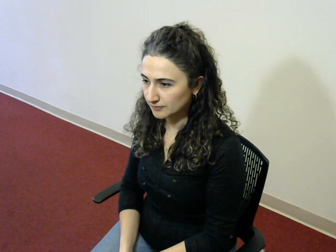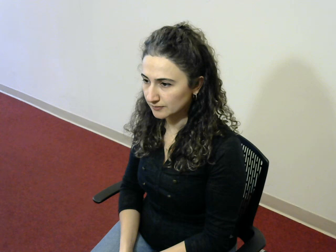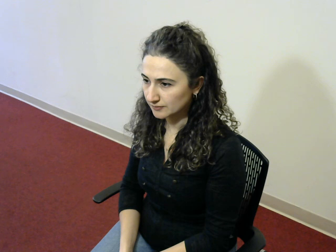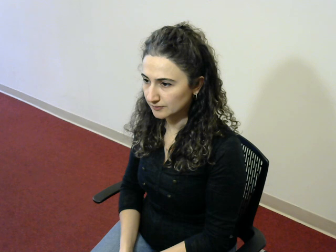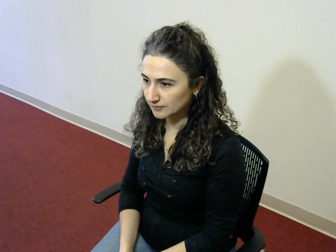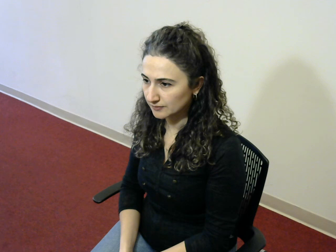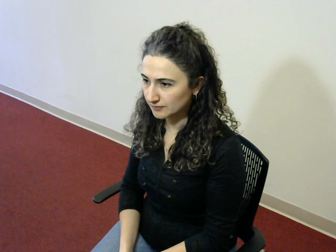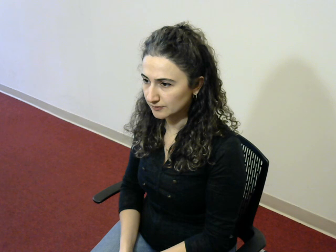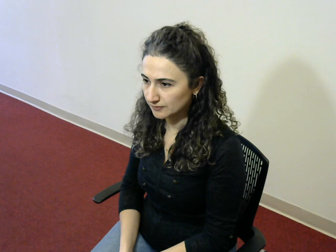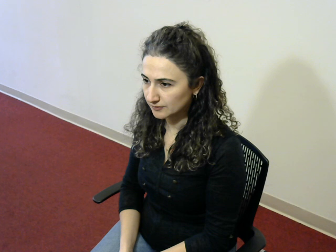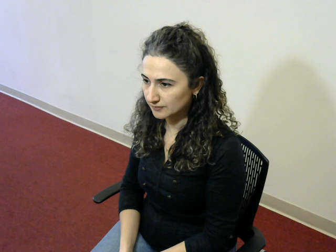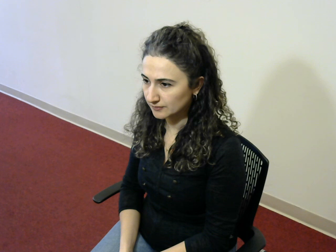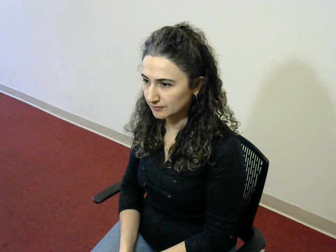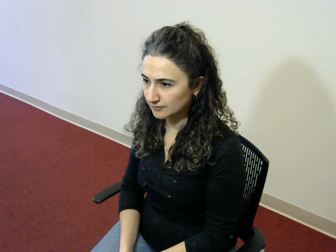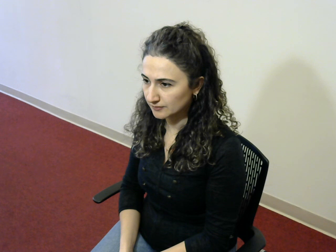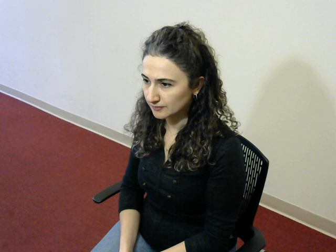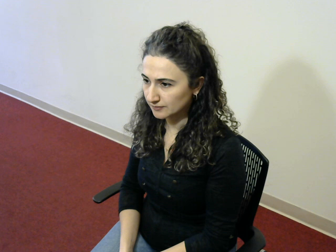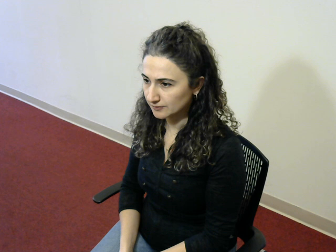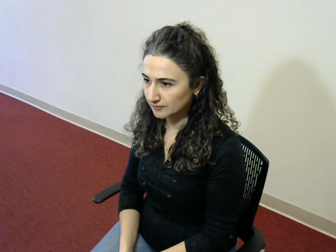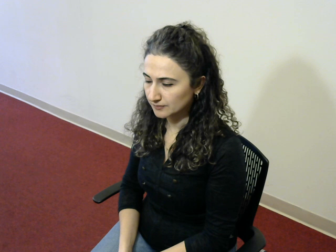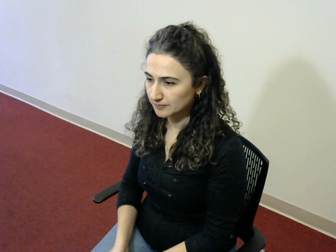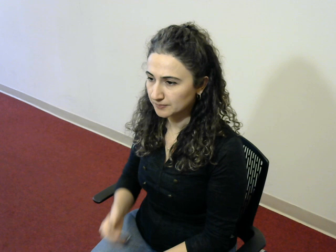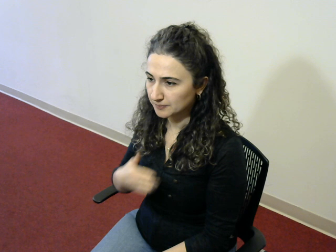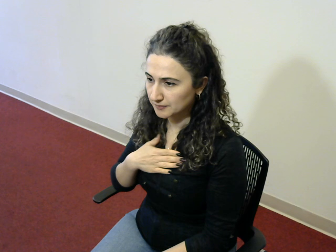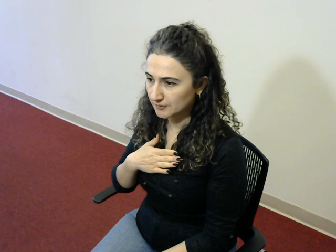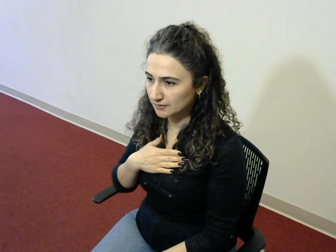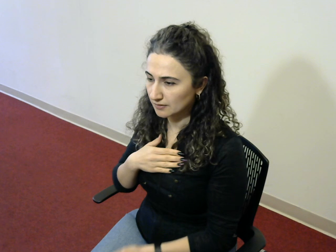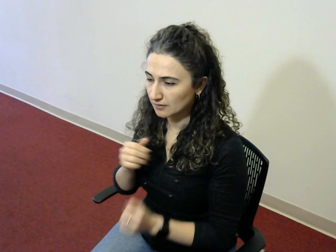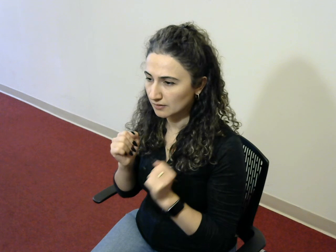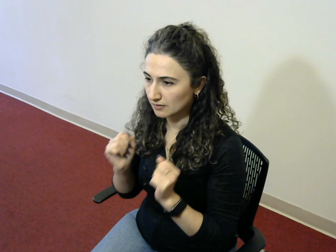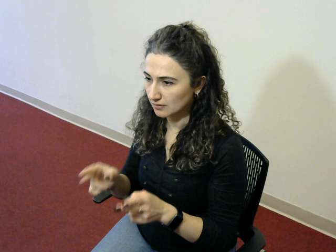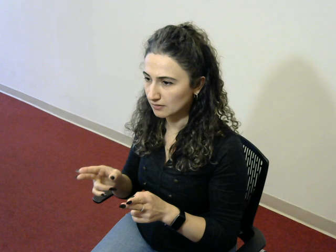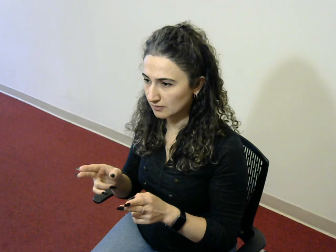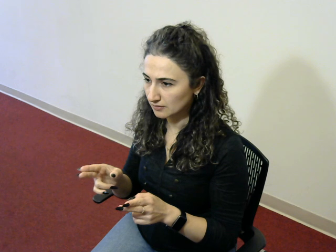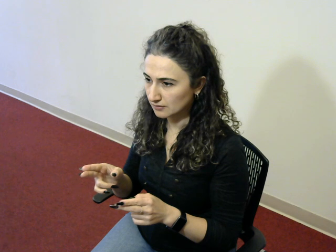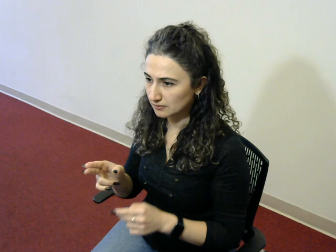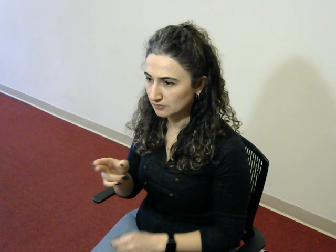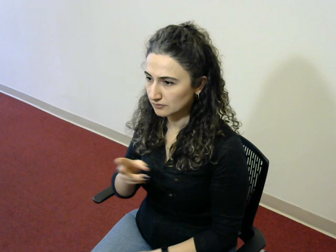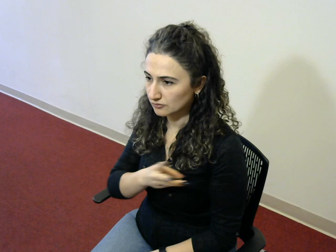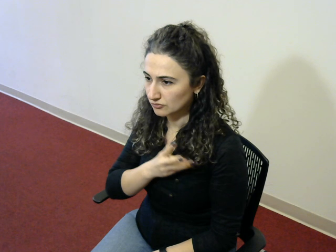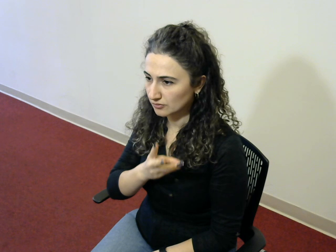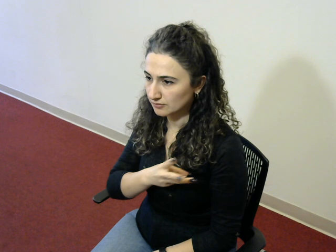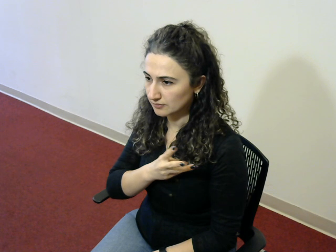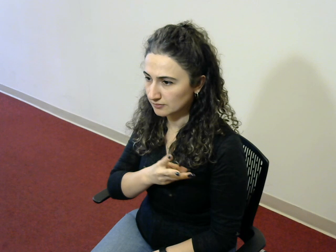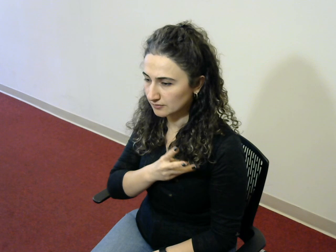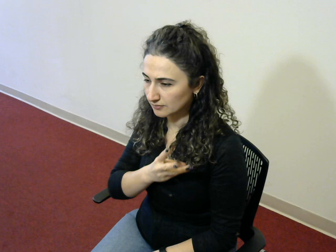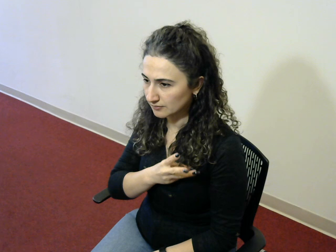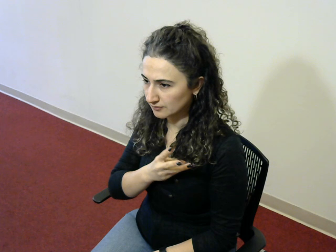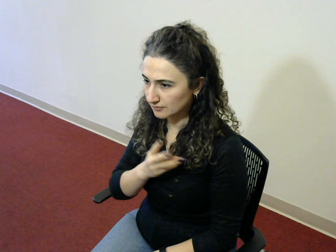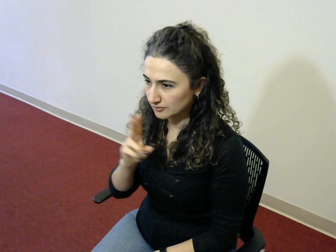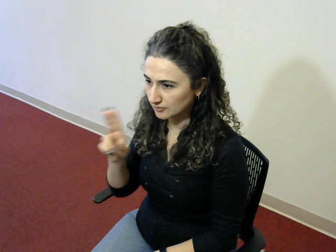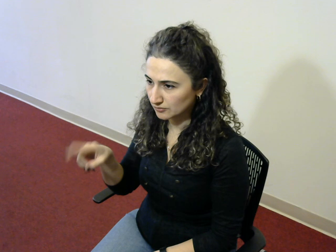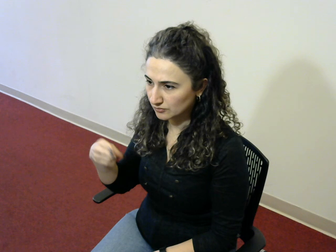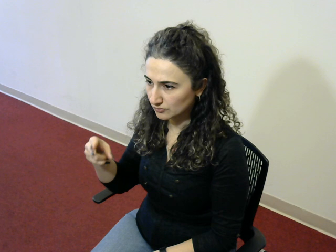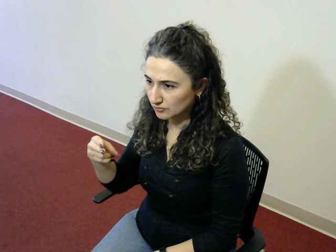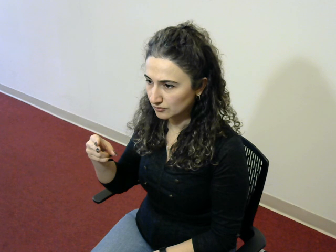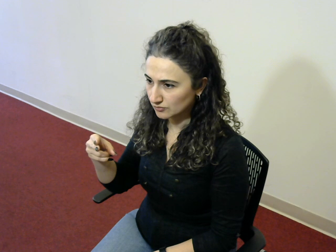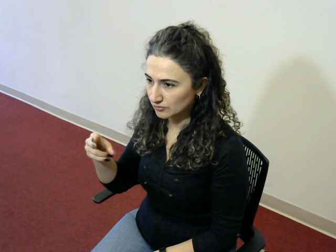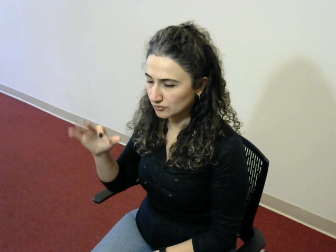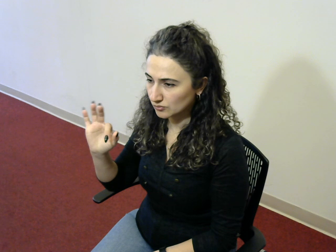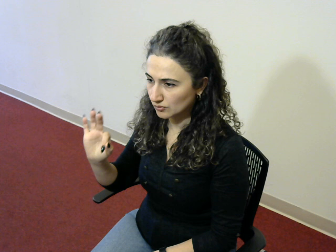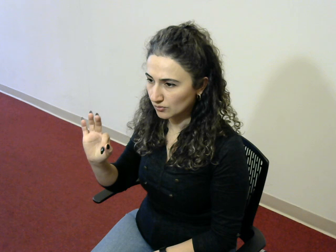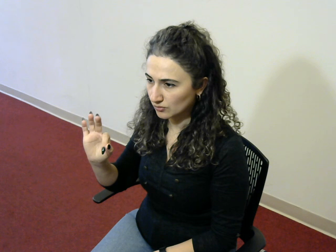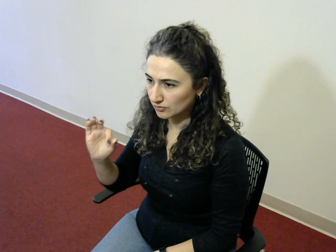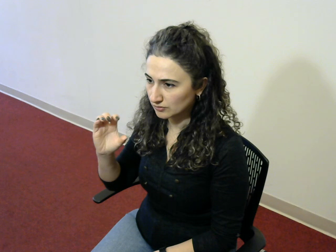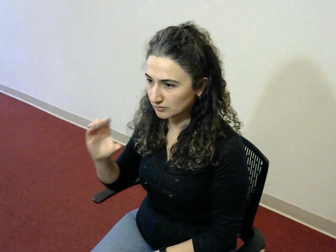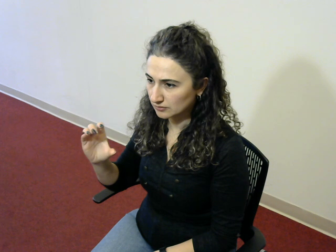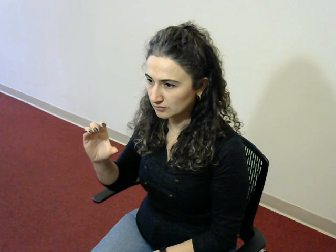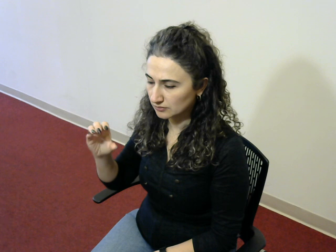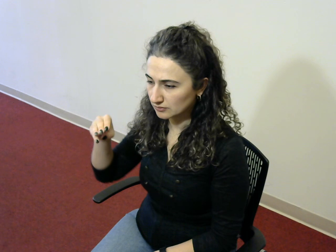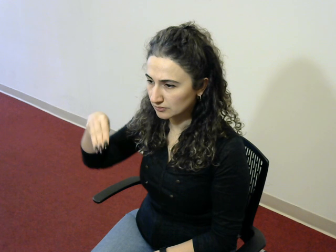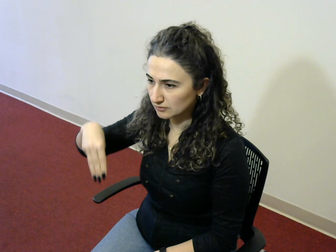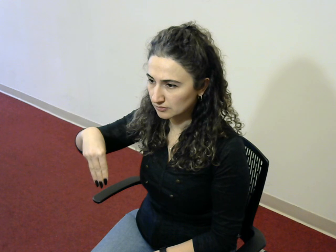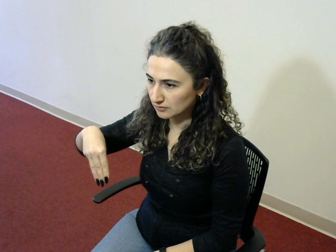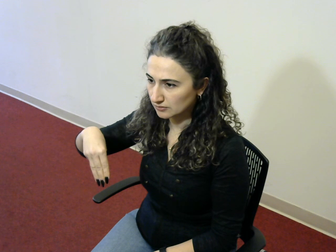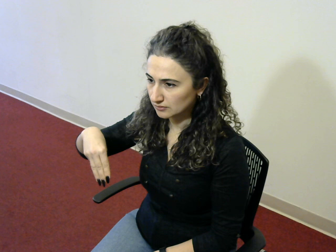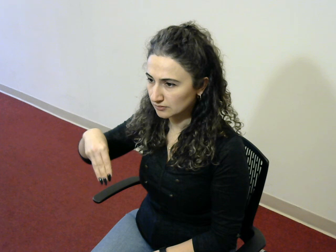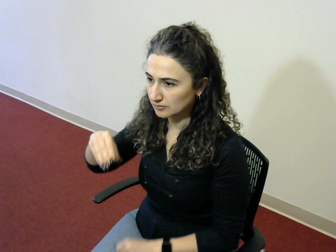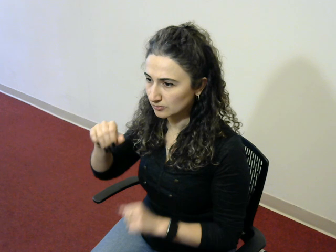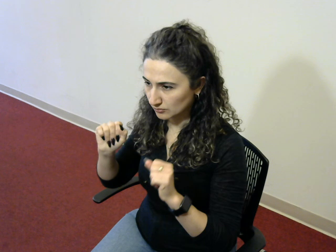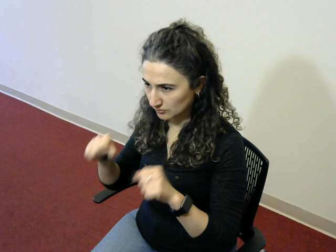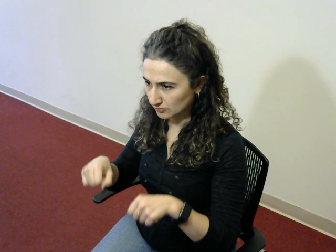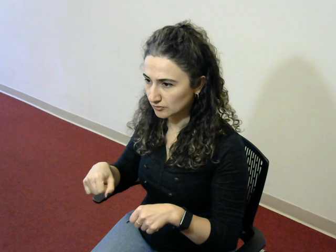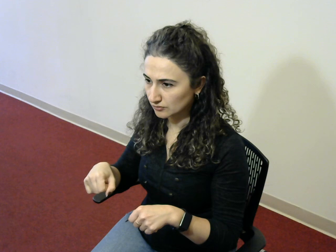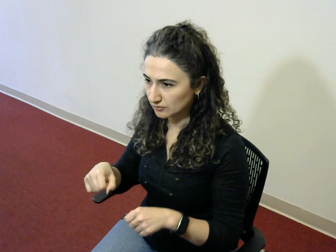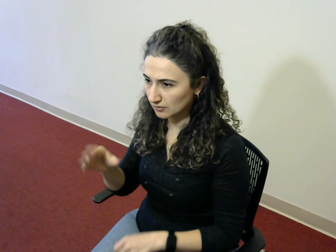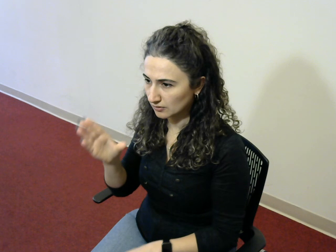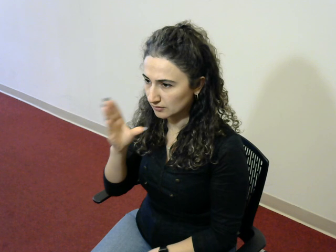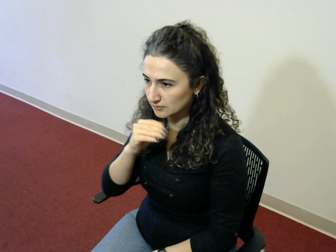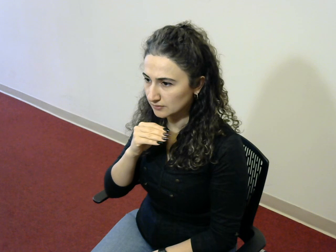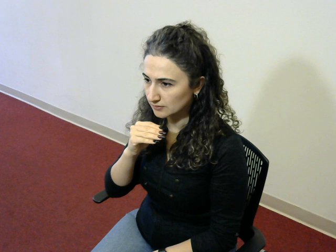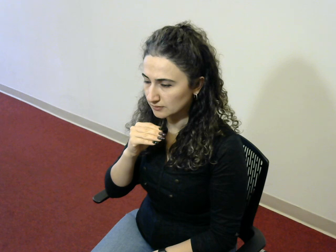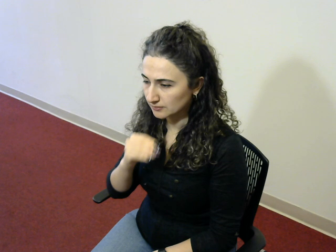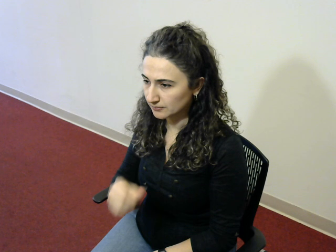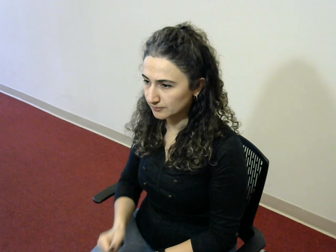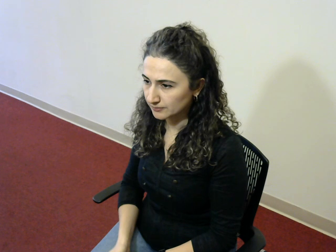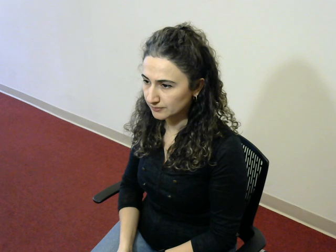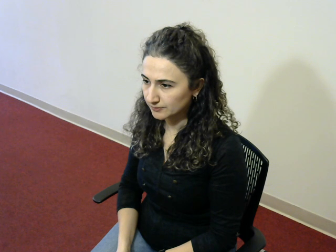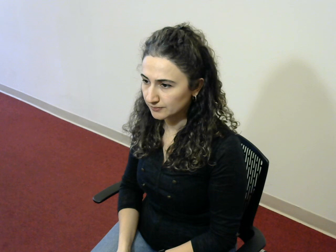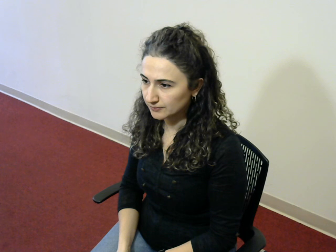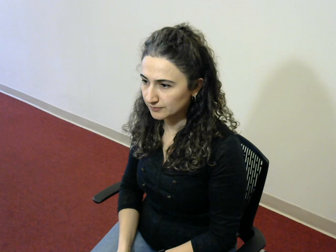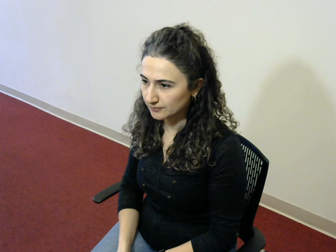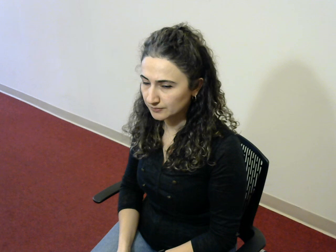Mən necə könüllü DOST ola bilərəm?